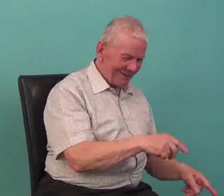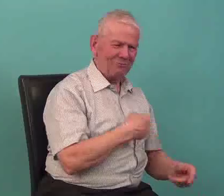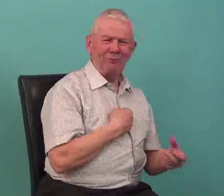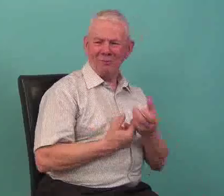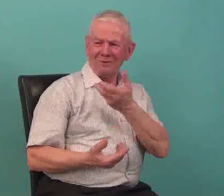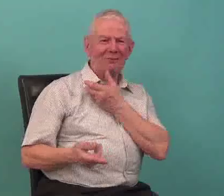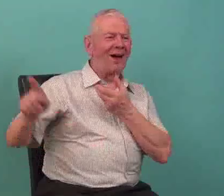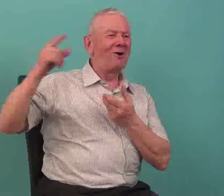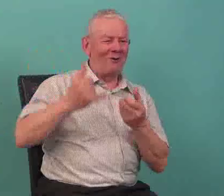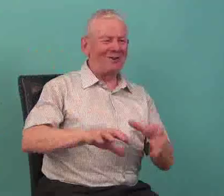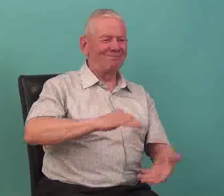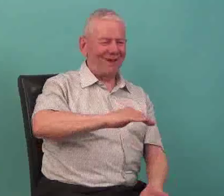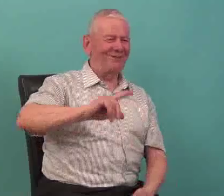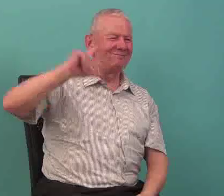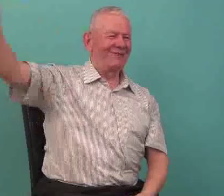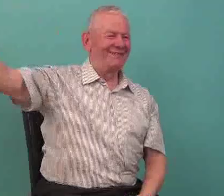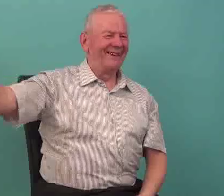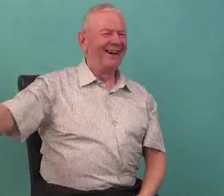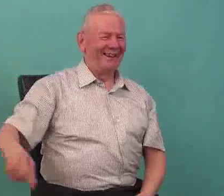Chłopcy dostali gruszki od chłopaka, który miał pełny kosz i odjechał.